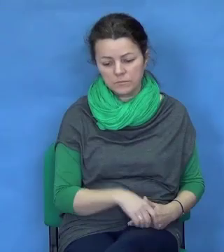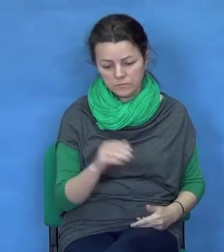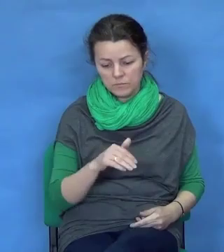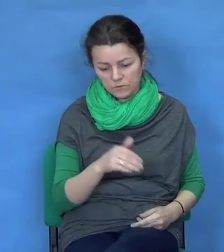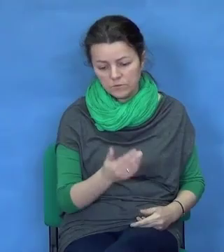Może.